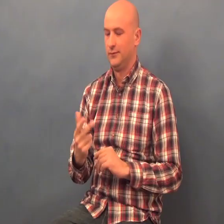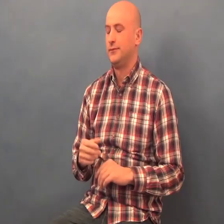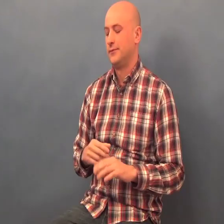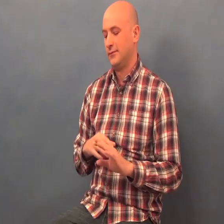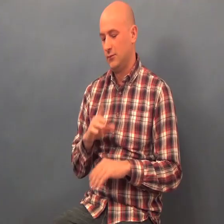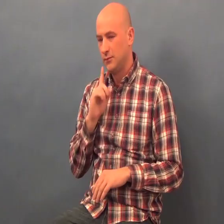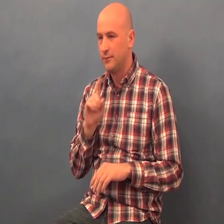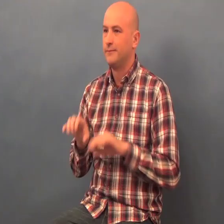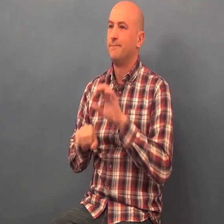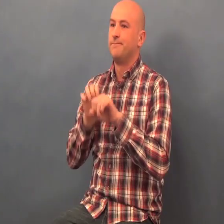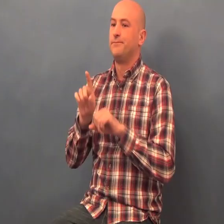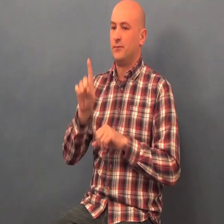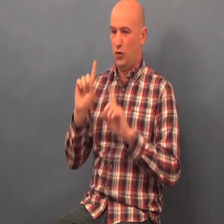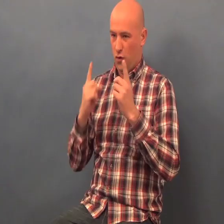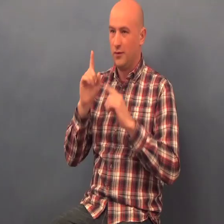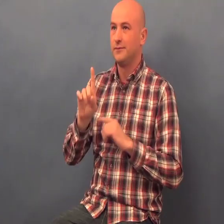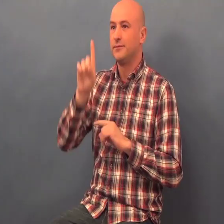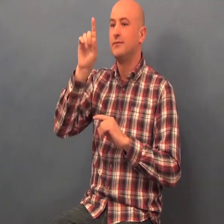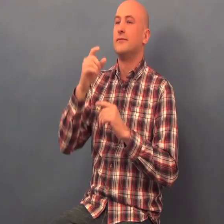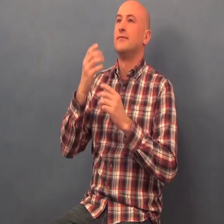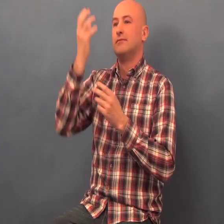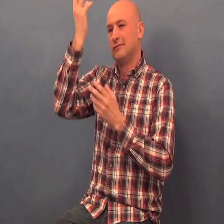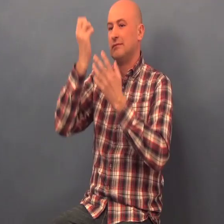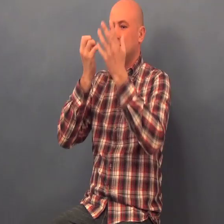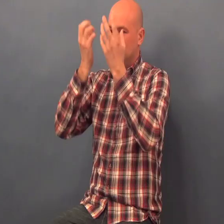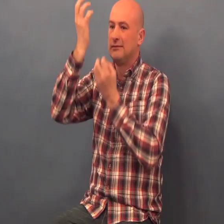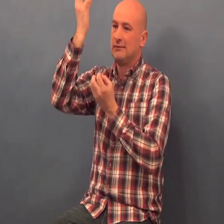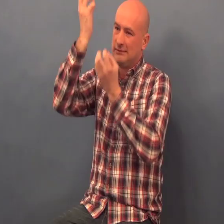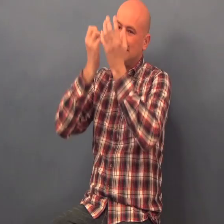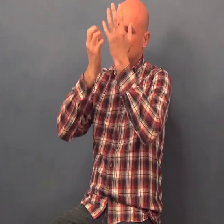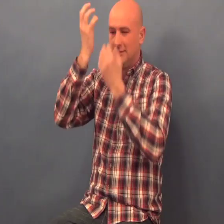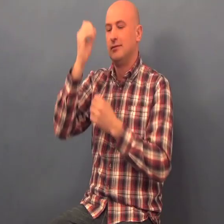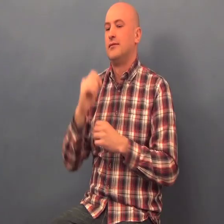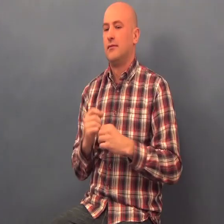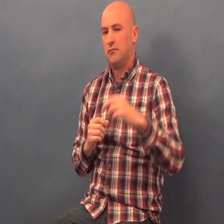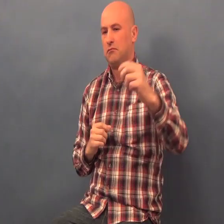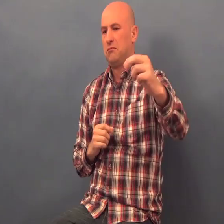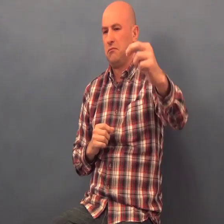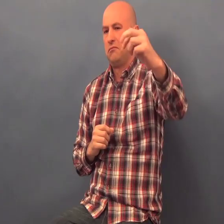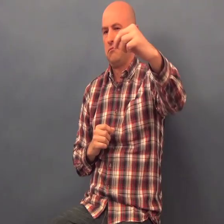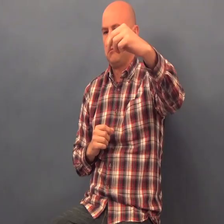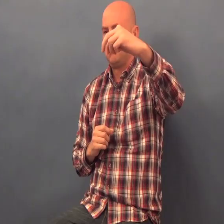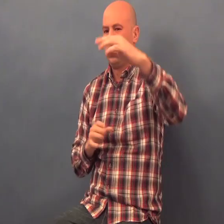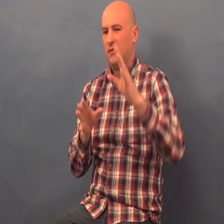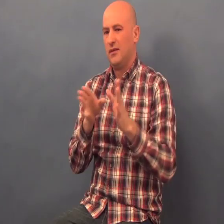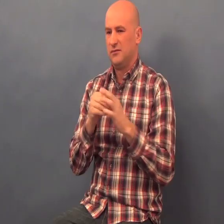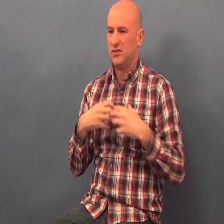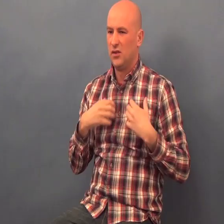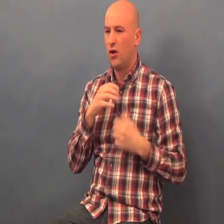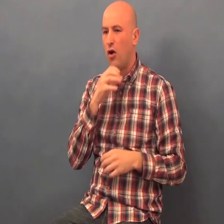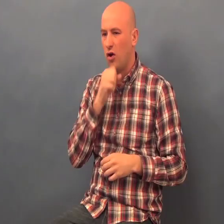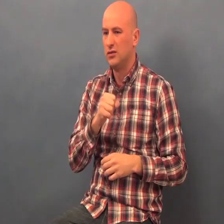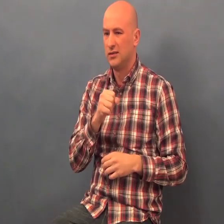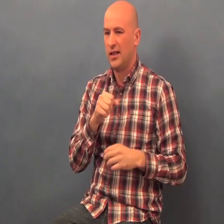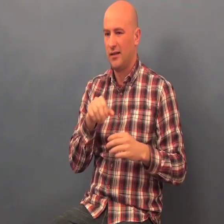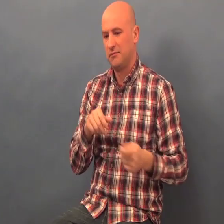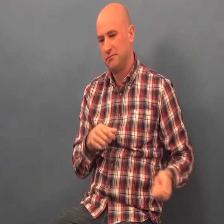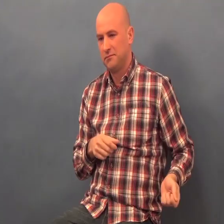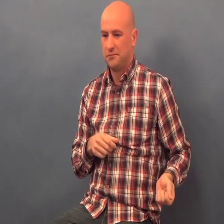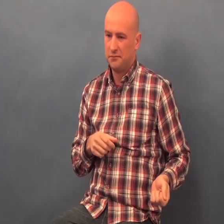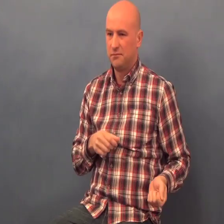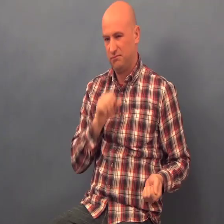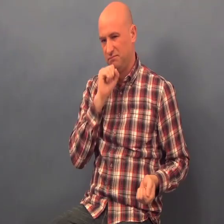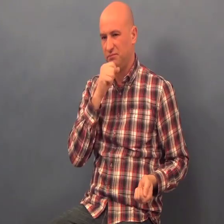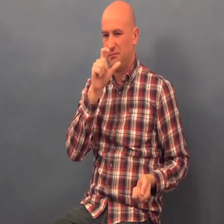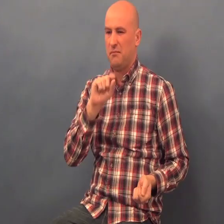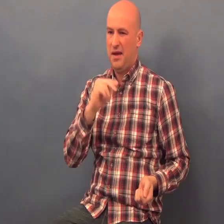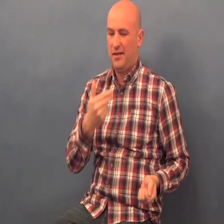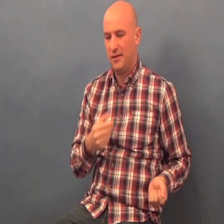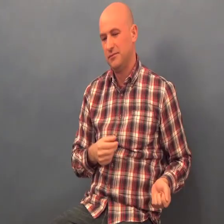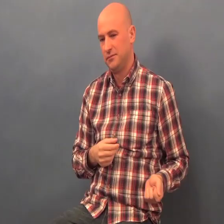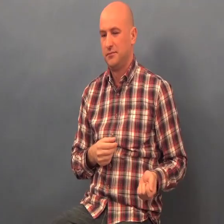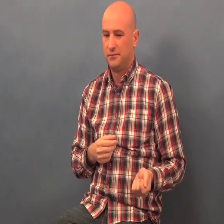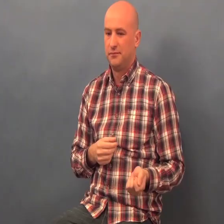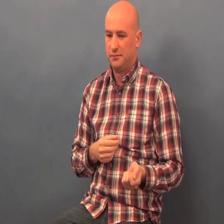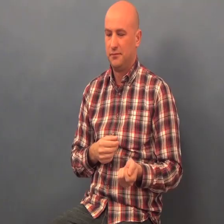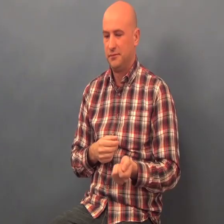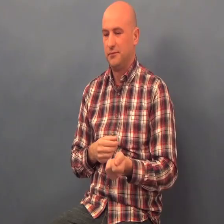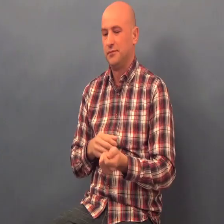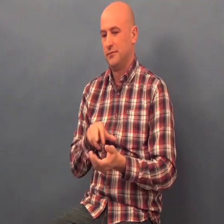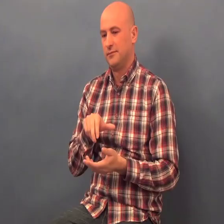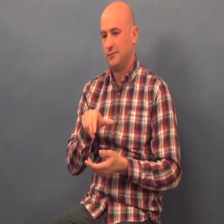Ogrodnik zbiera gruszki na drabinie. Z oddali idzie człowiek, prowadząc na postronku kozę.